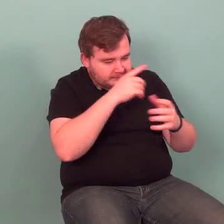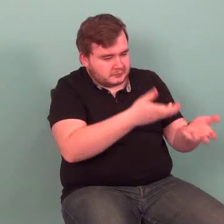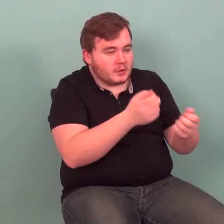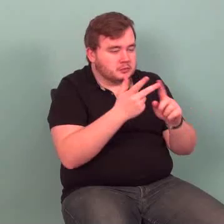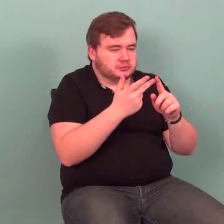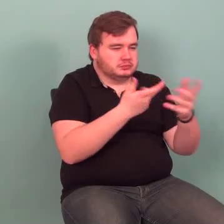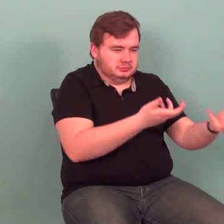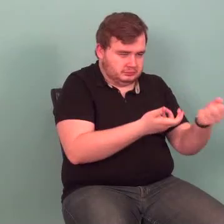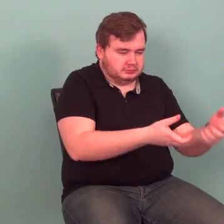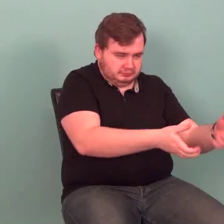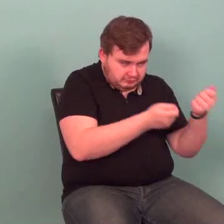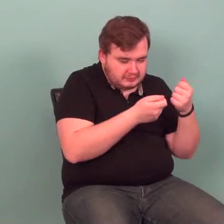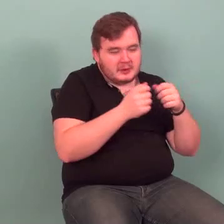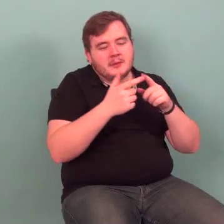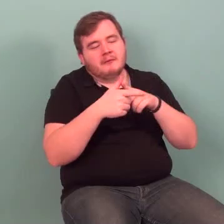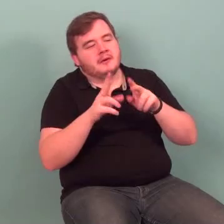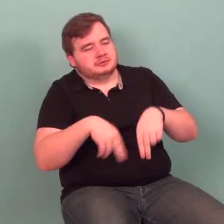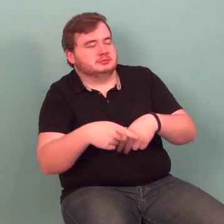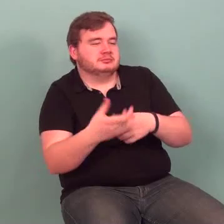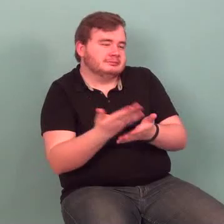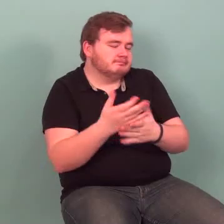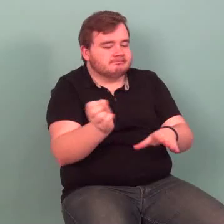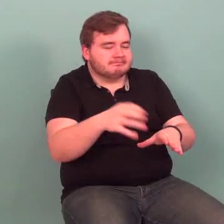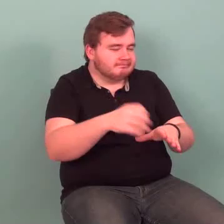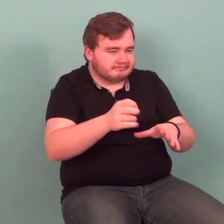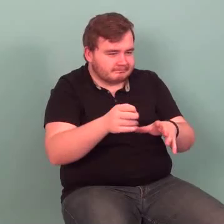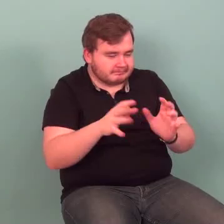Trzeci ociąga się, a dwóch pozostałych pomaga zbierać owoce.